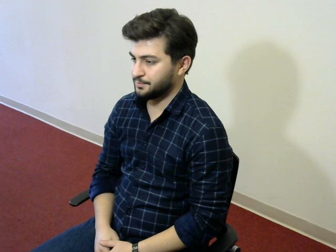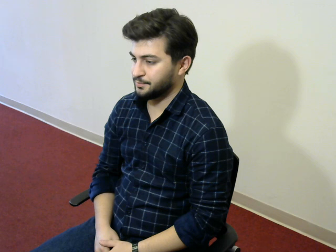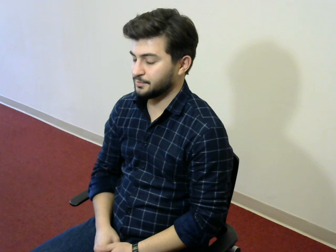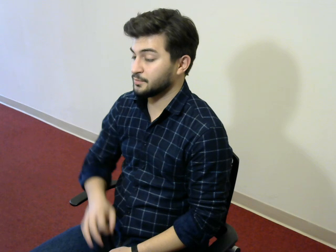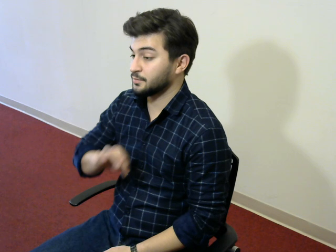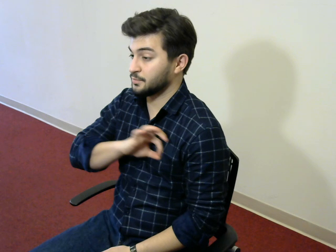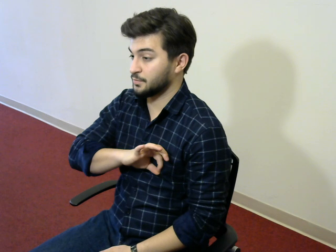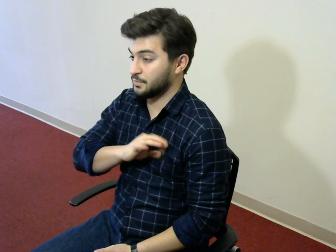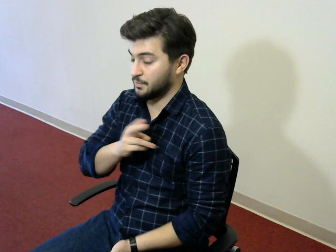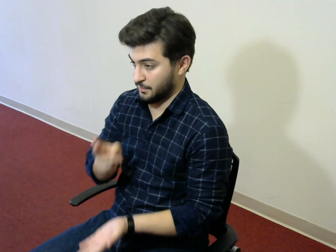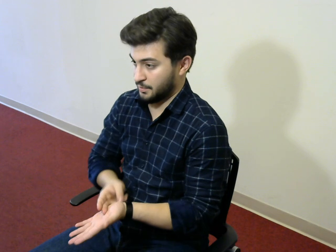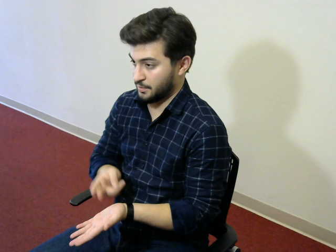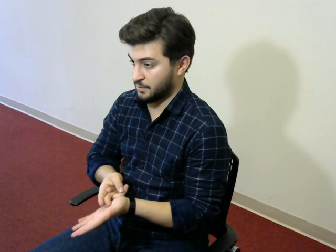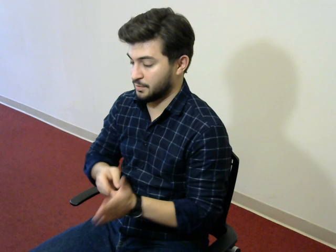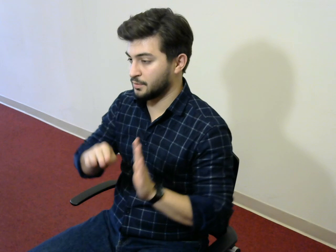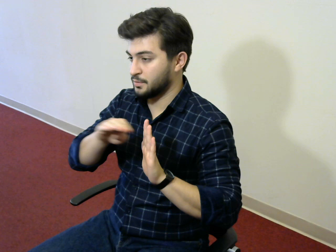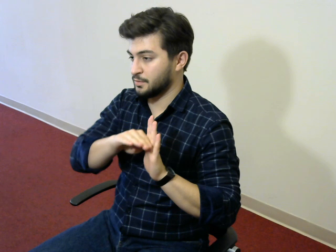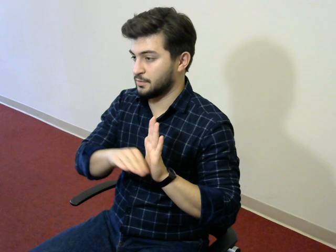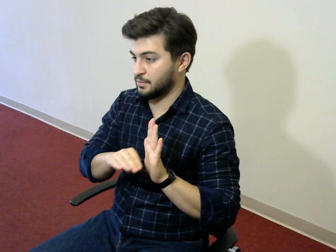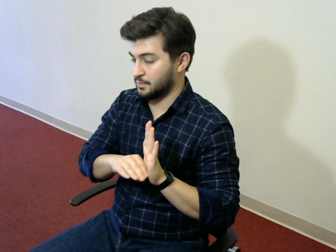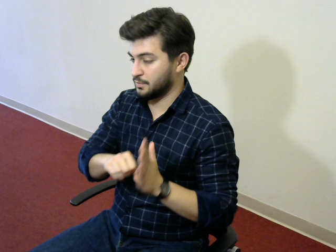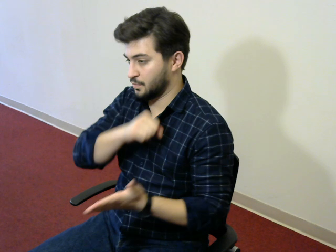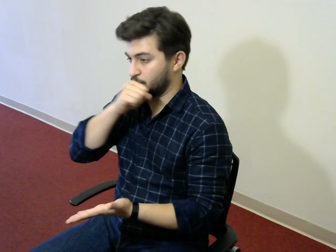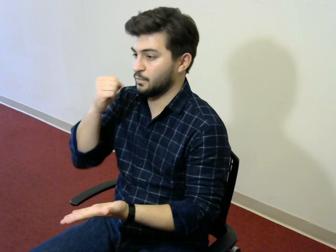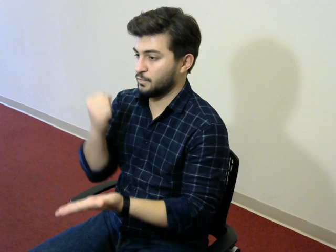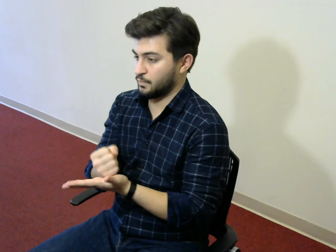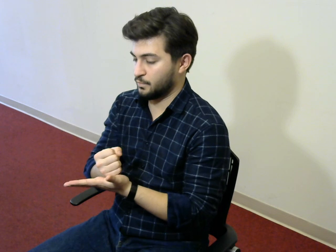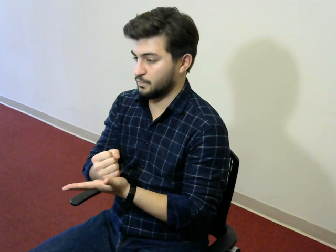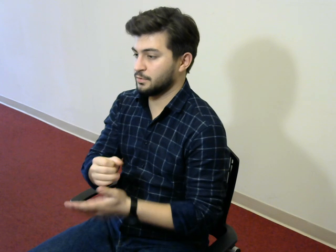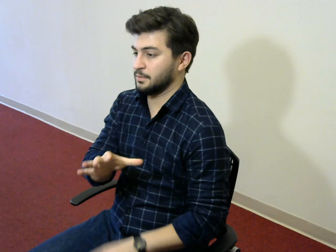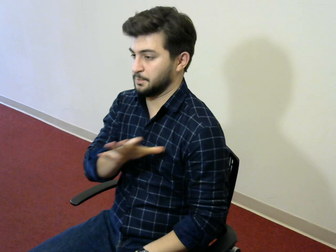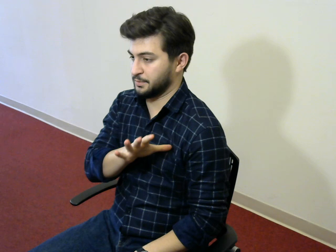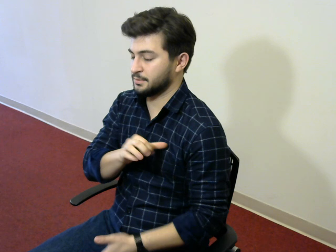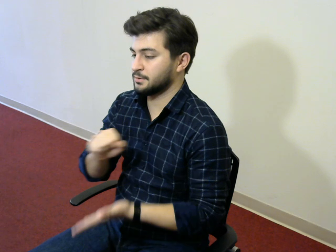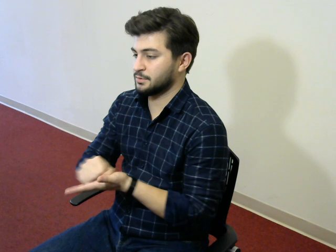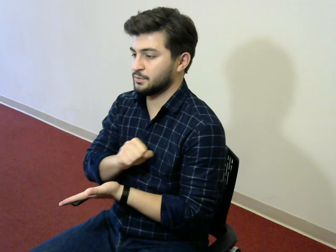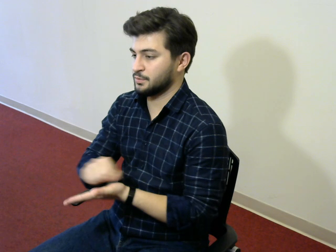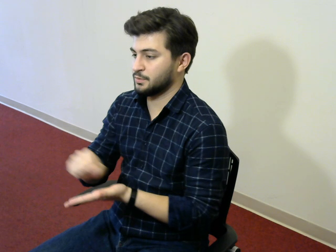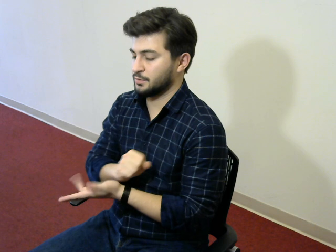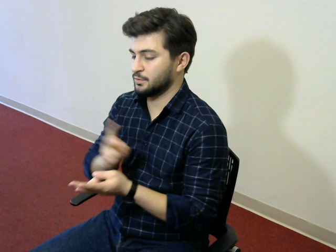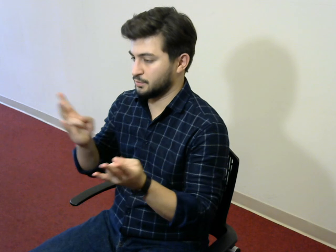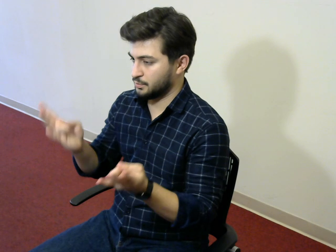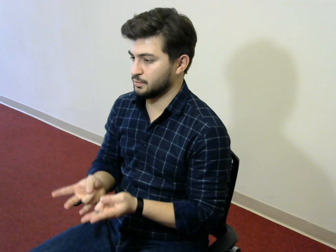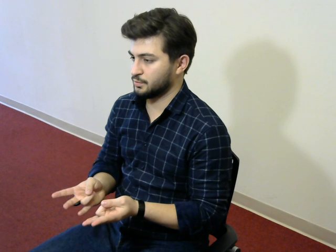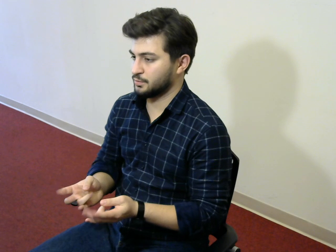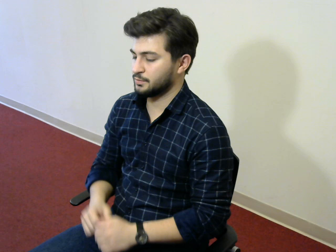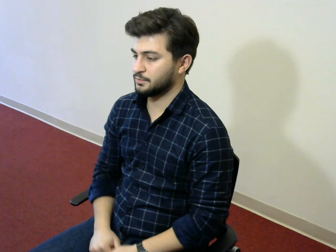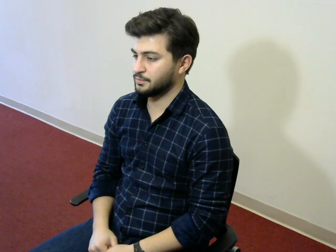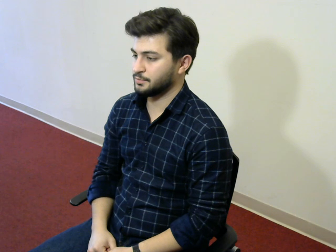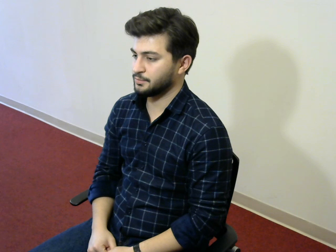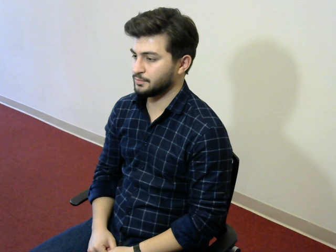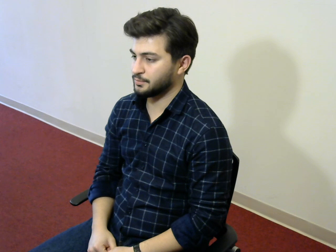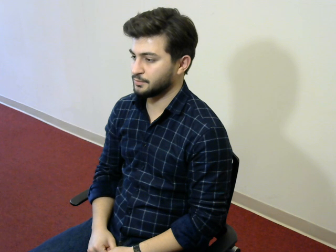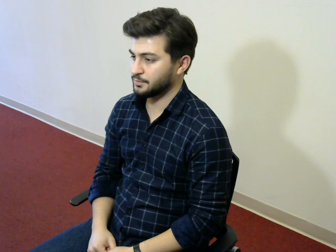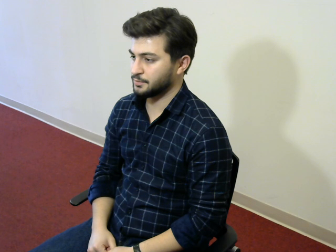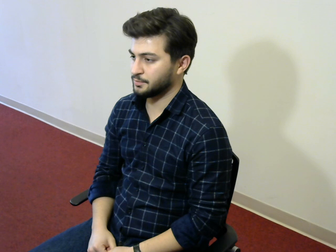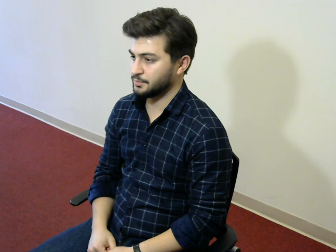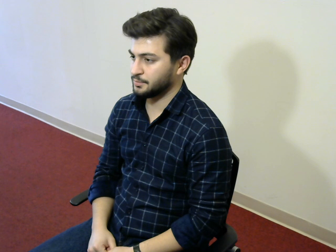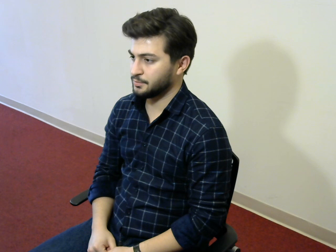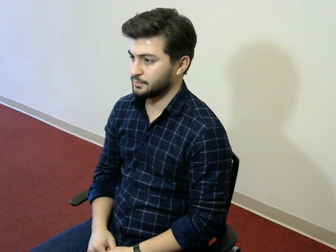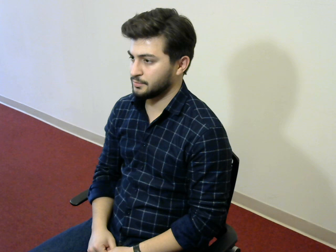Notarial qaydada təsdiq olunmuş sənədlər lazımdır